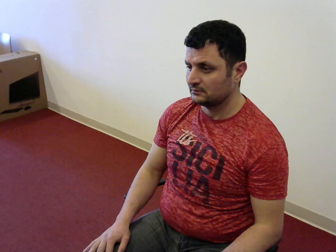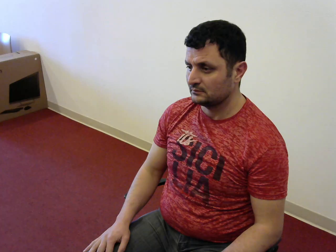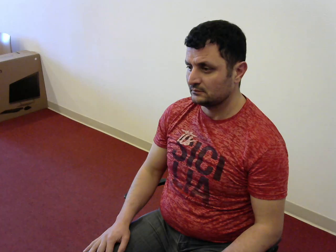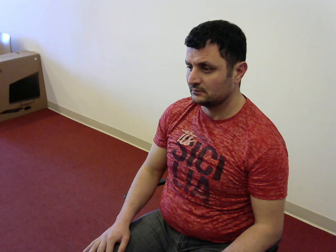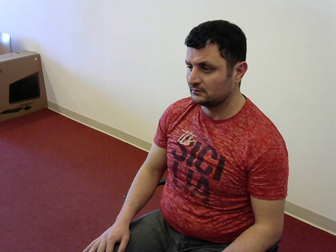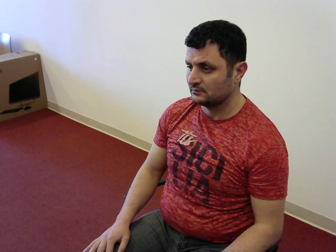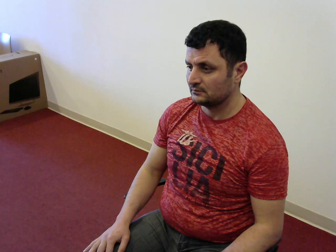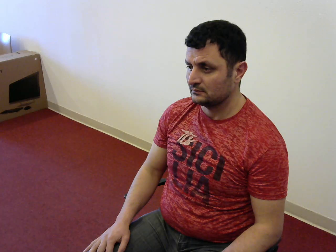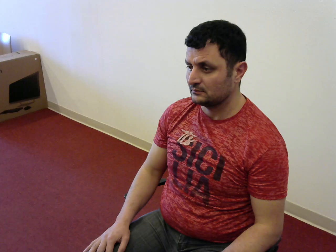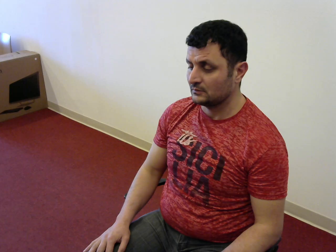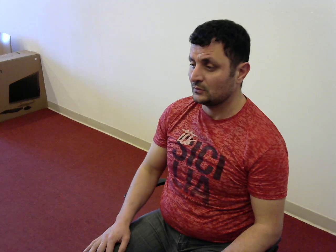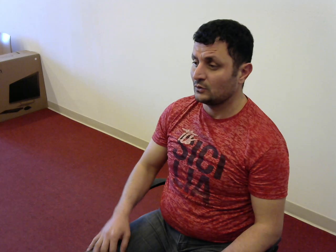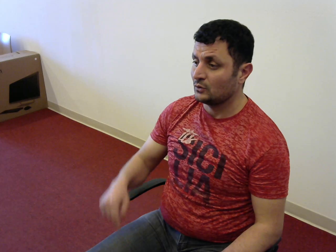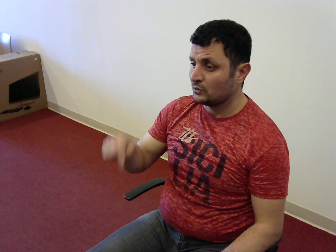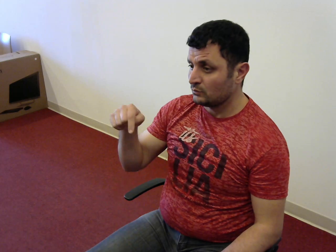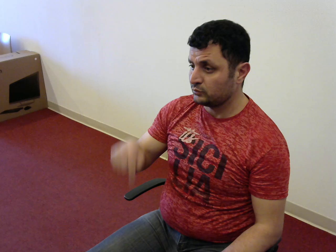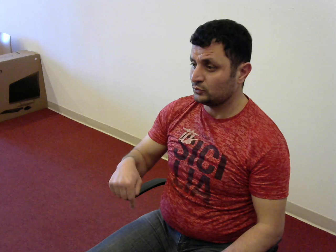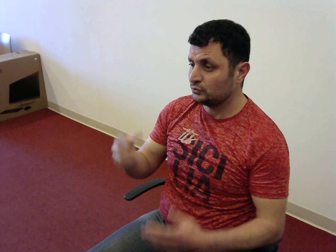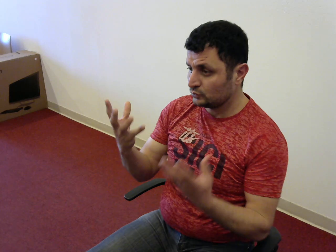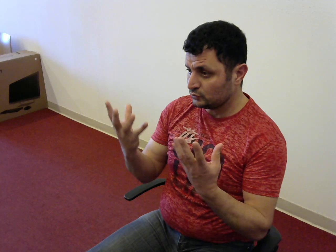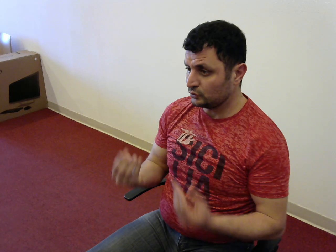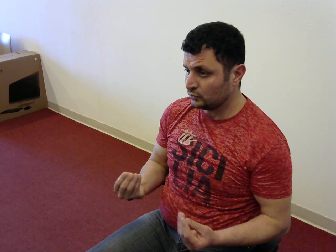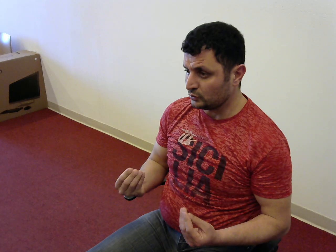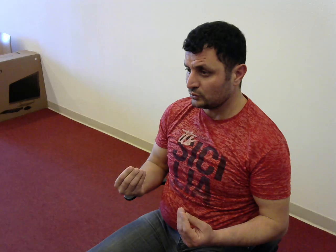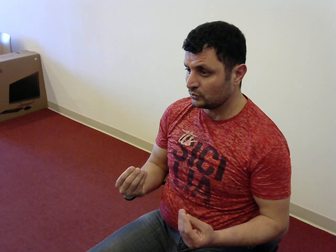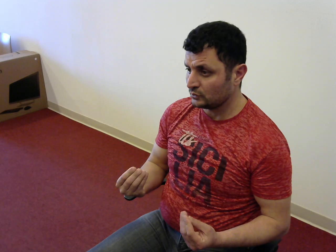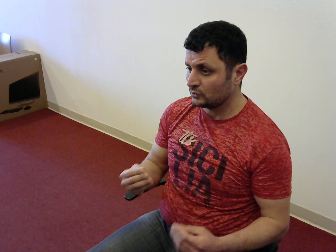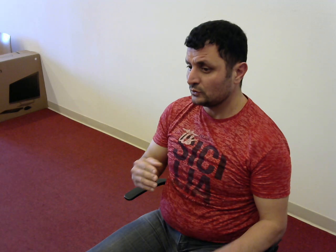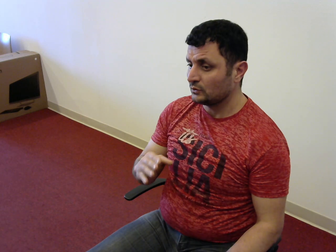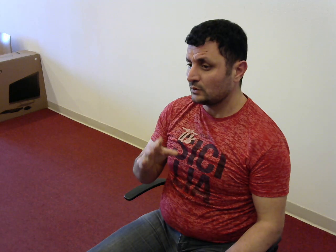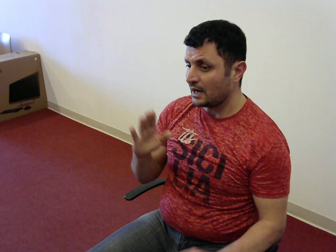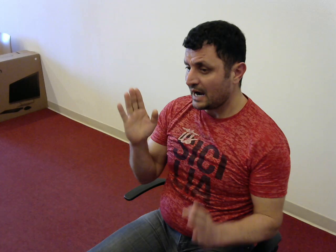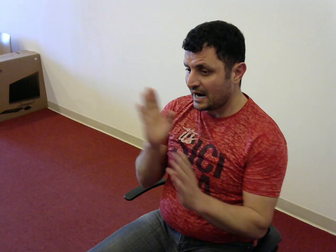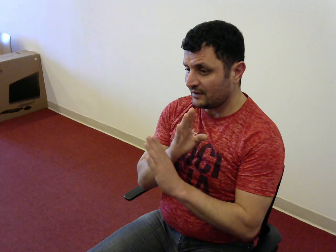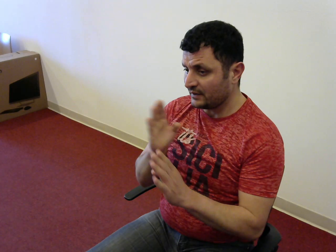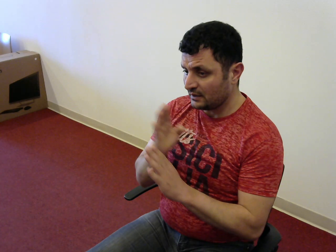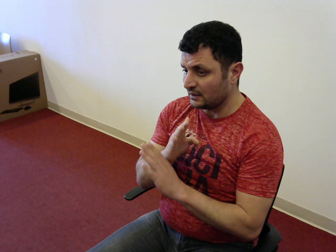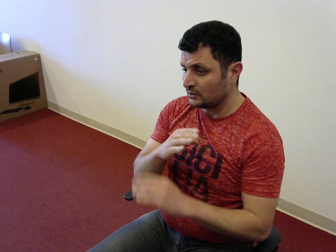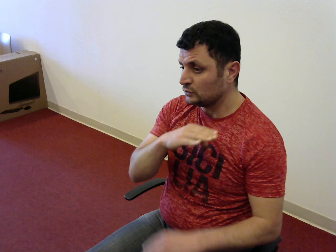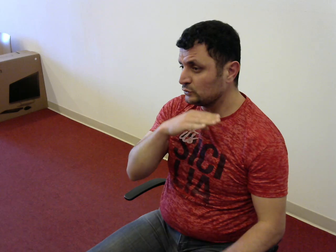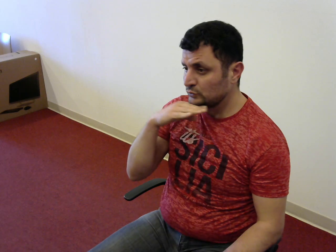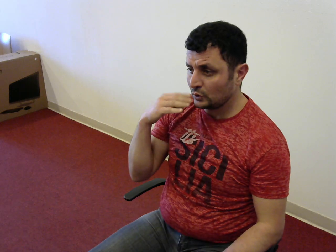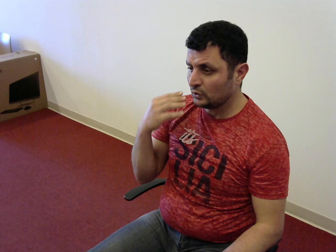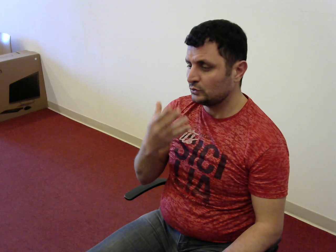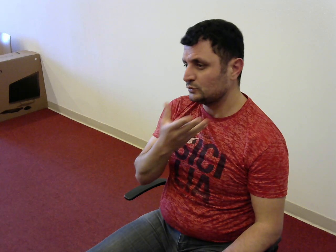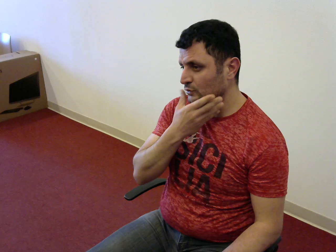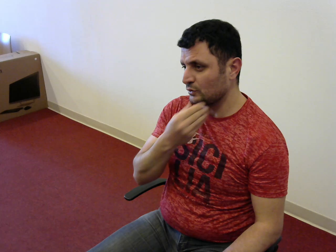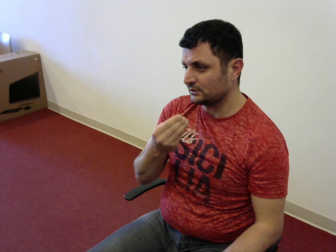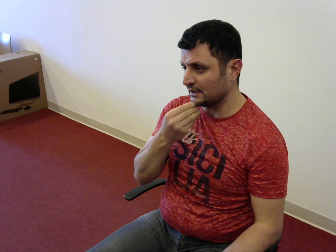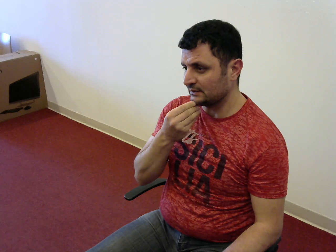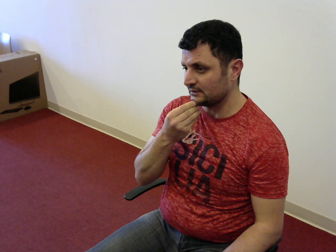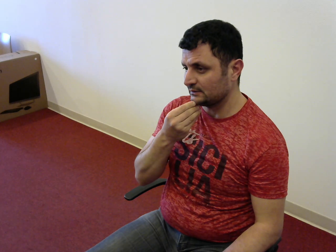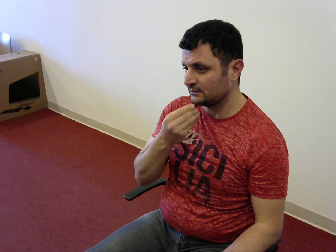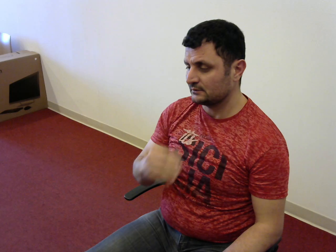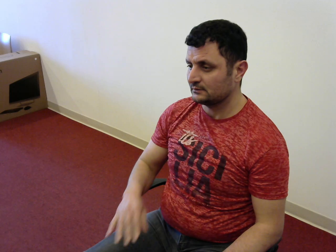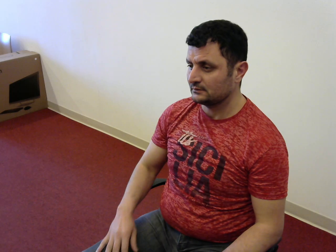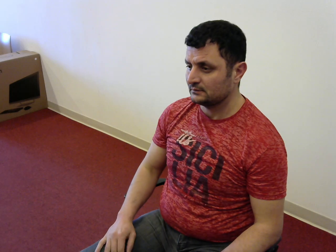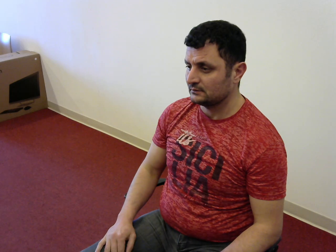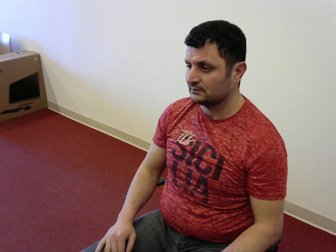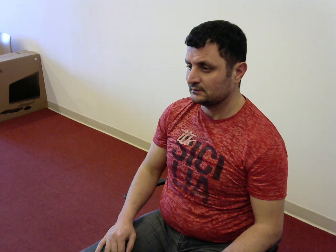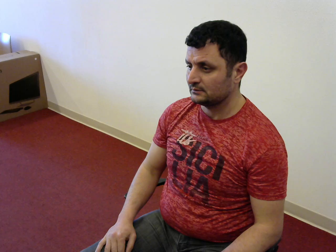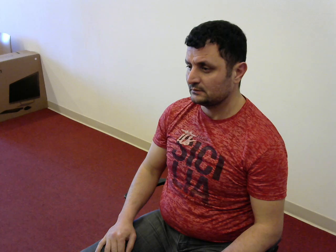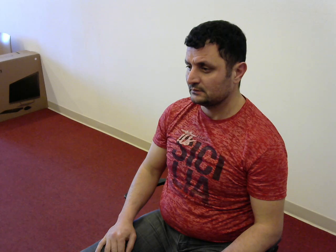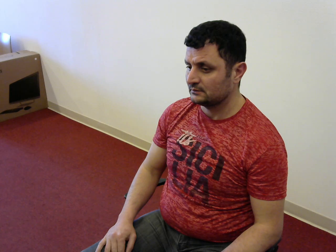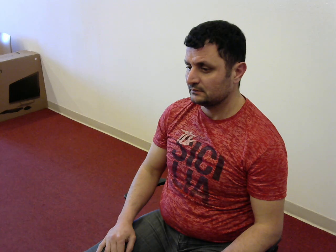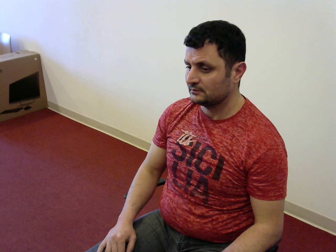Bu gün hava çox gözəldir